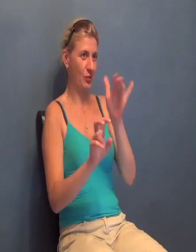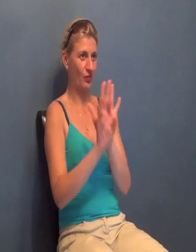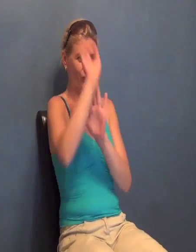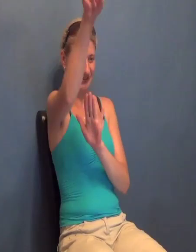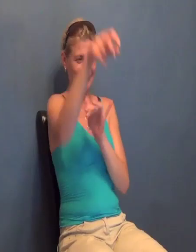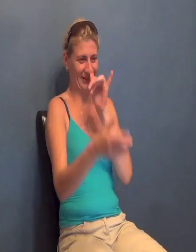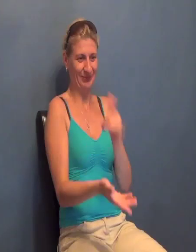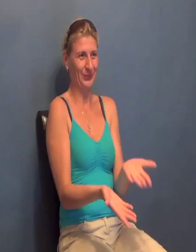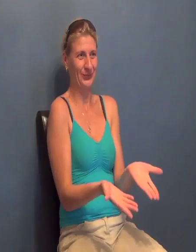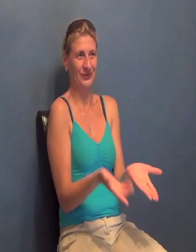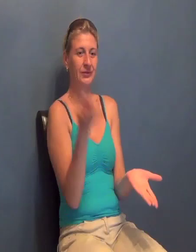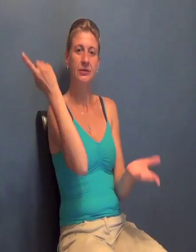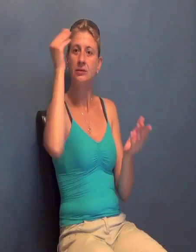Nie można, nie można.